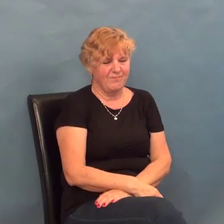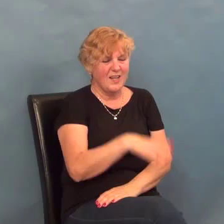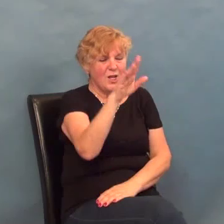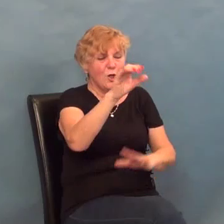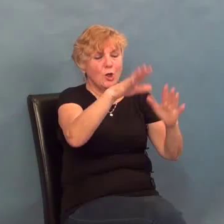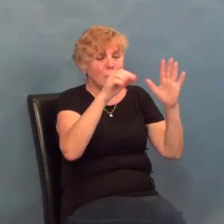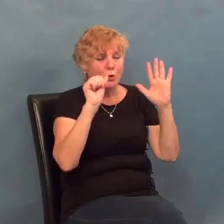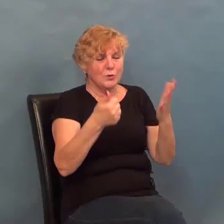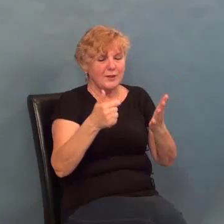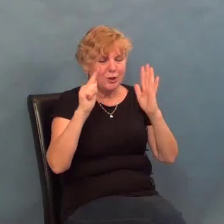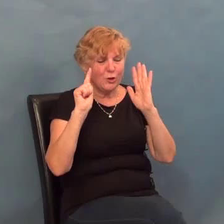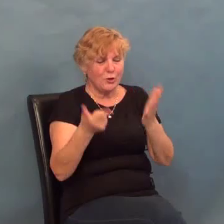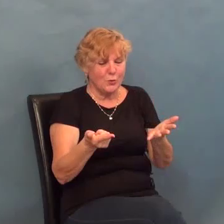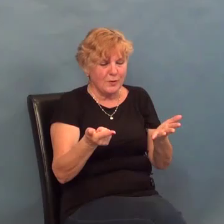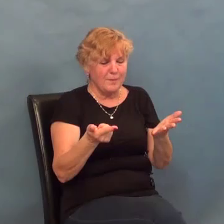Szósty, siódmy...